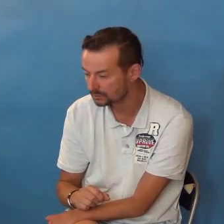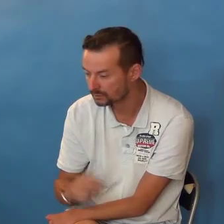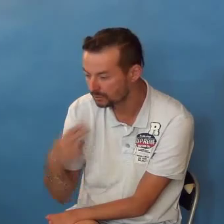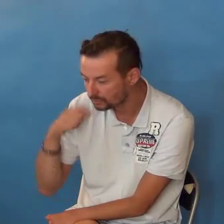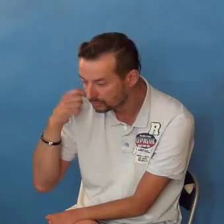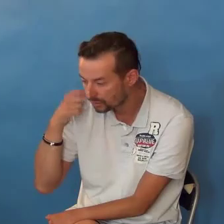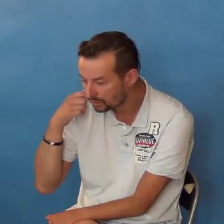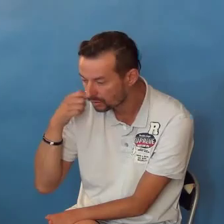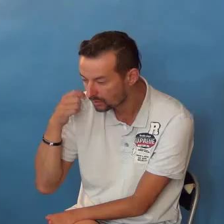Dentysta.